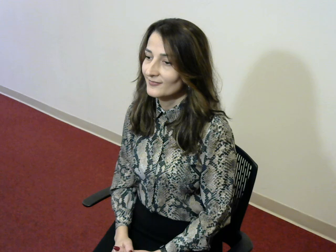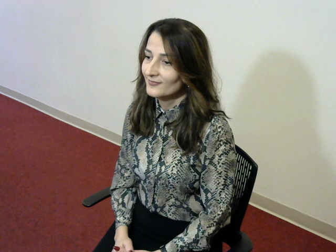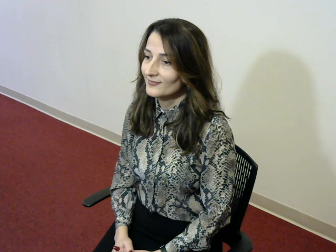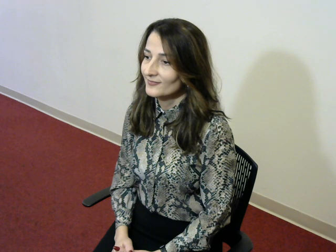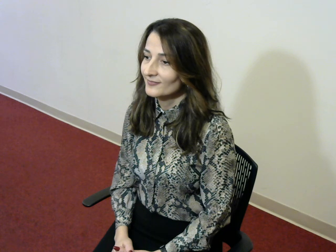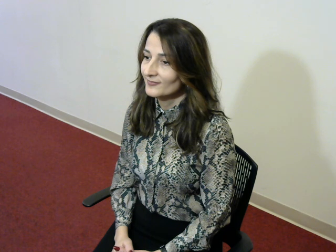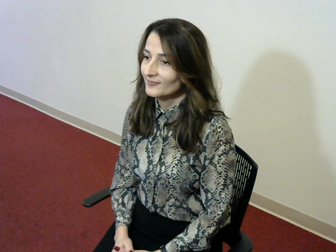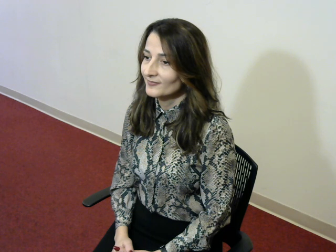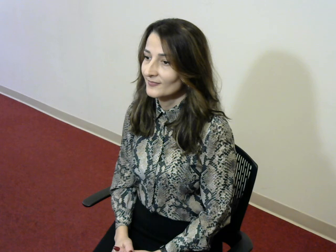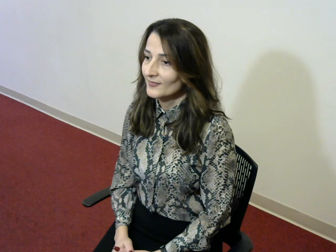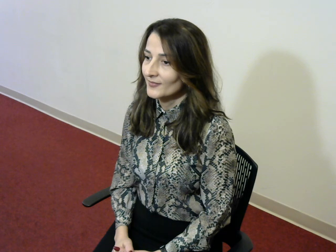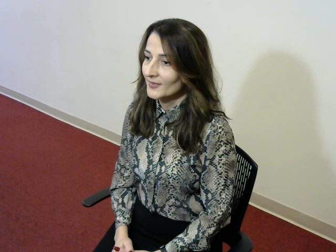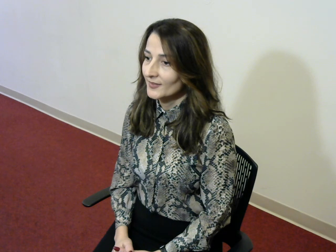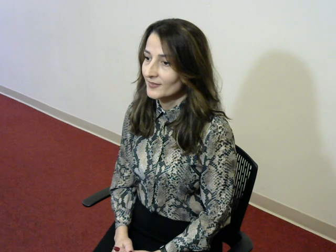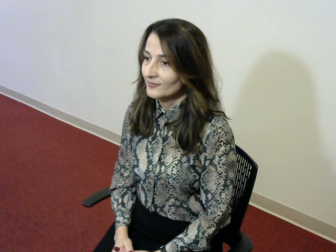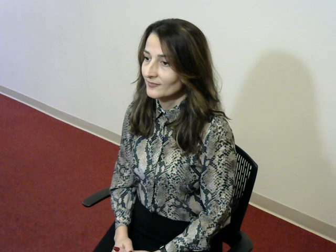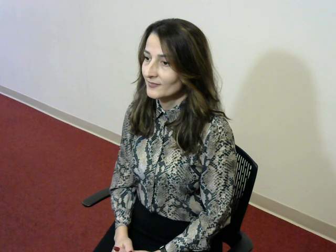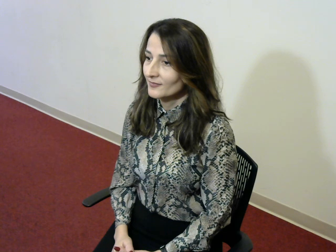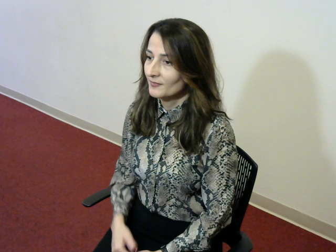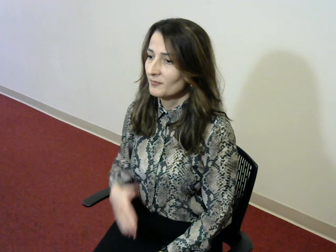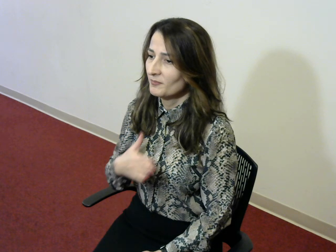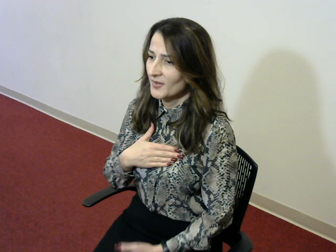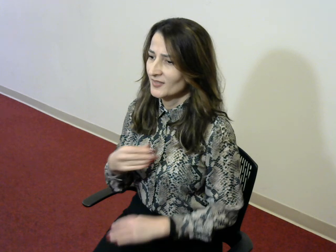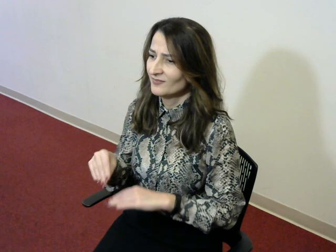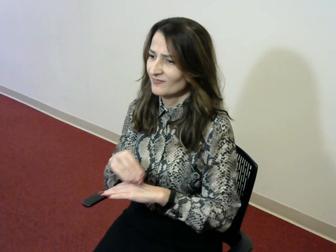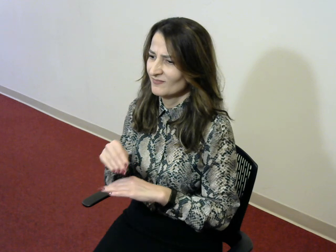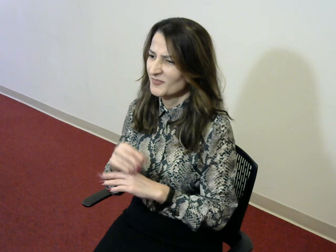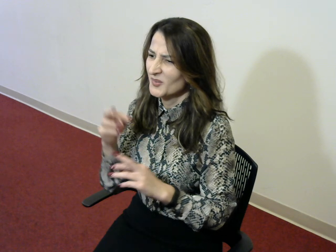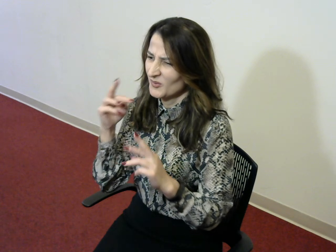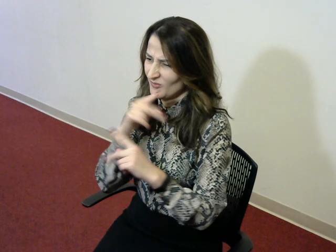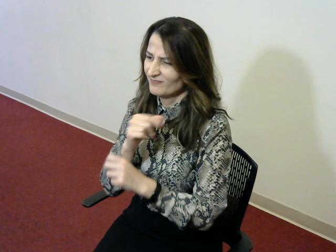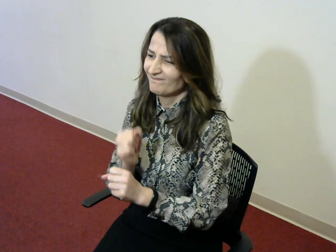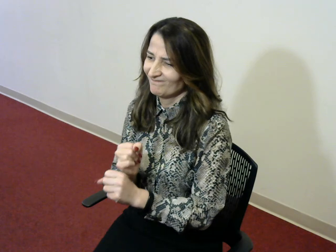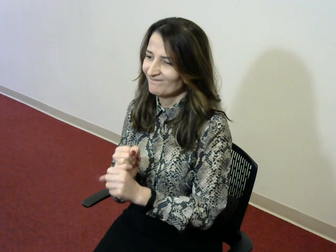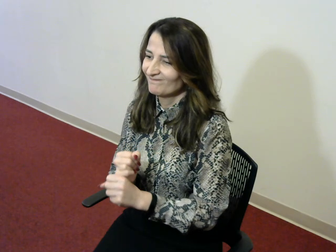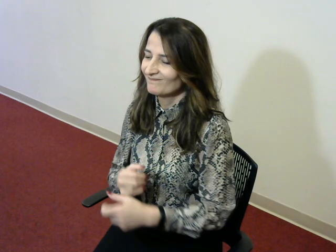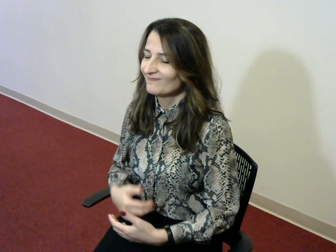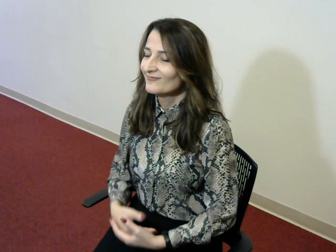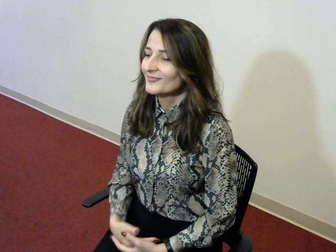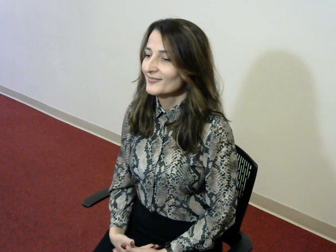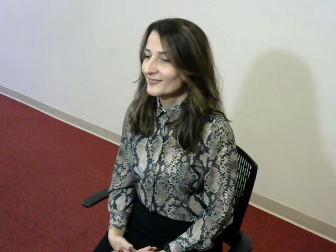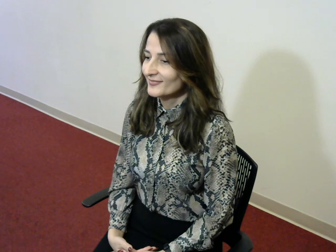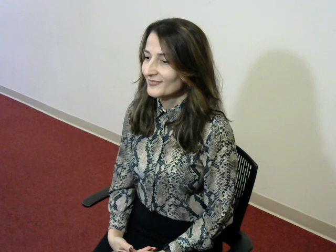Mənim həyat yoldaşım səhv edib